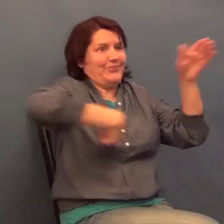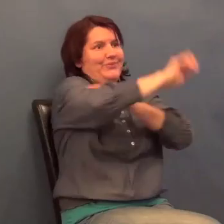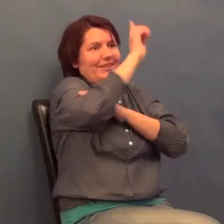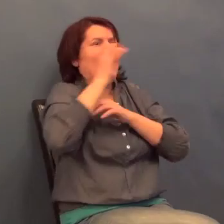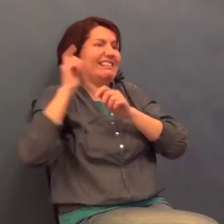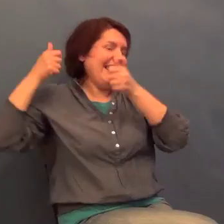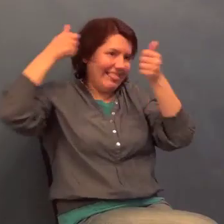Kot goni ptaka.